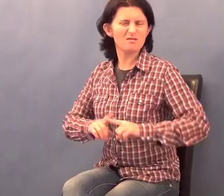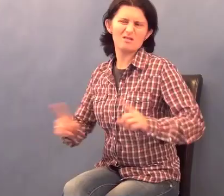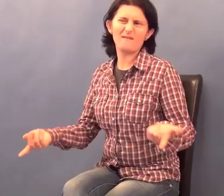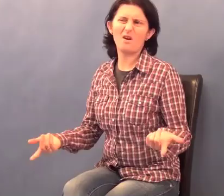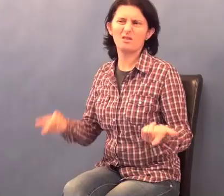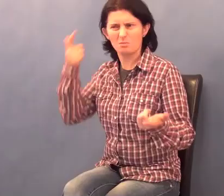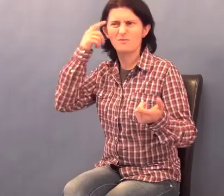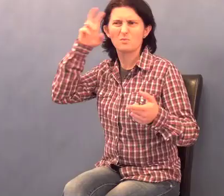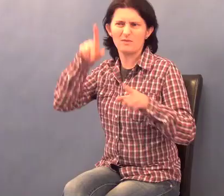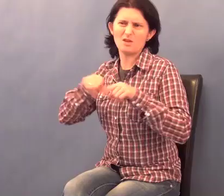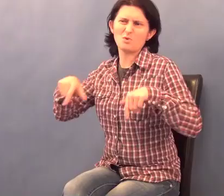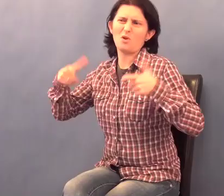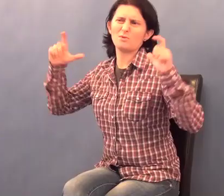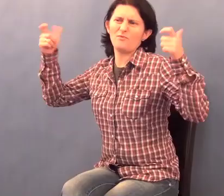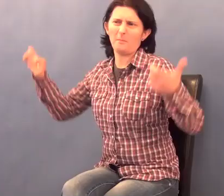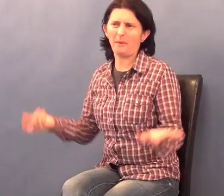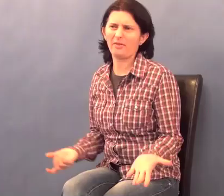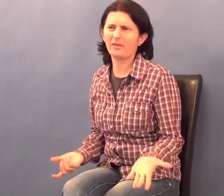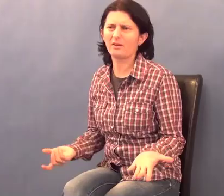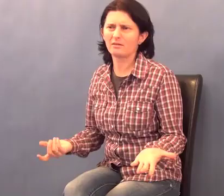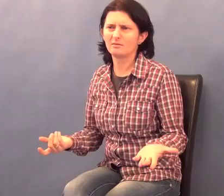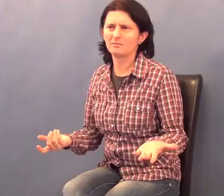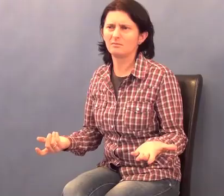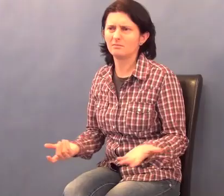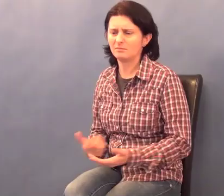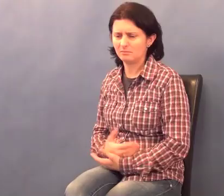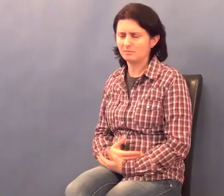Wiadomo, że ten człowiek może ulec wypadkowi.